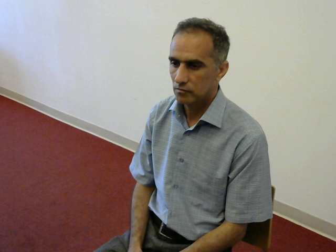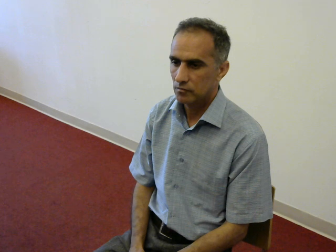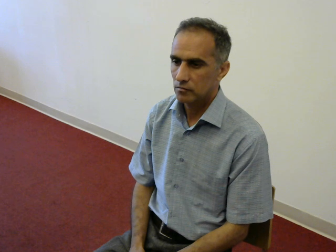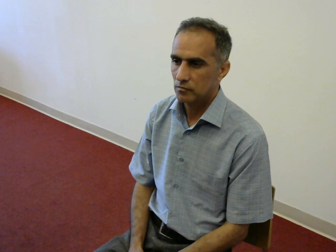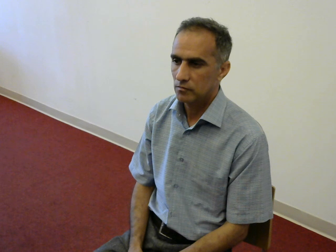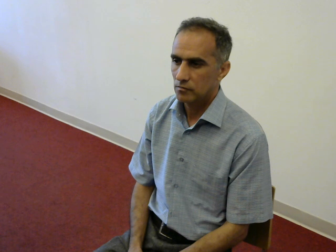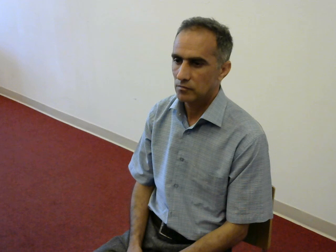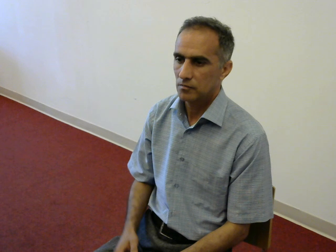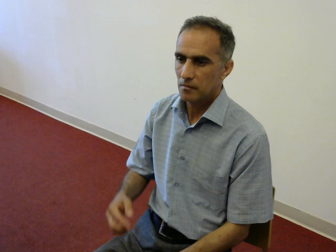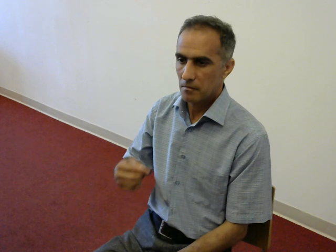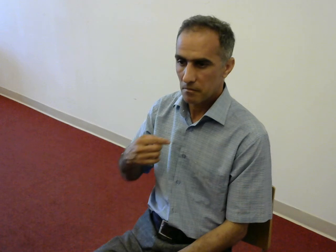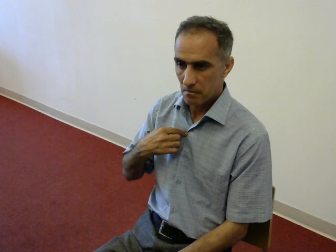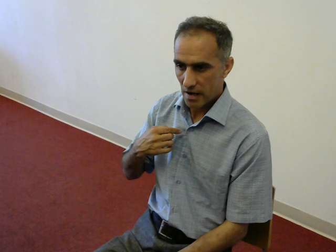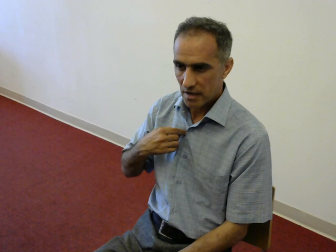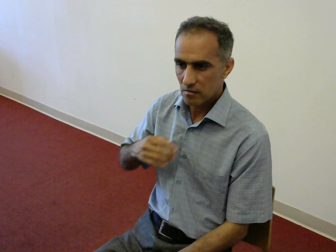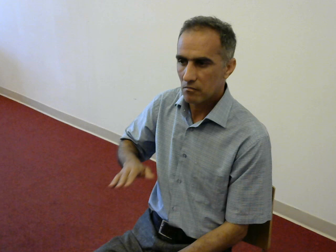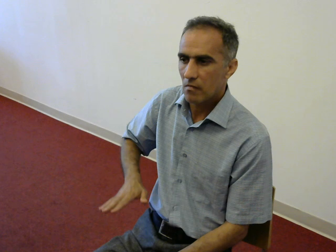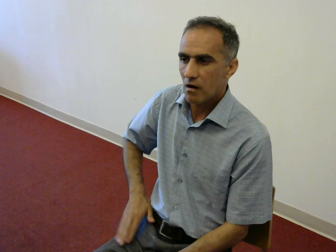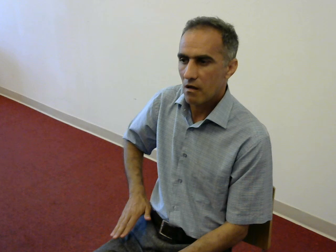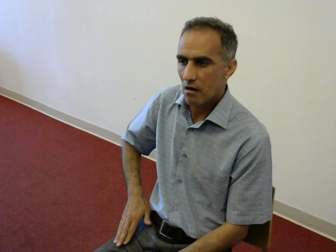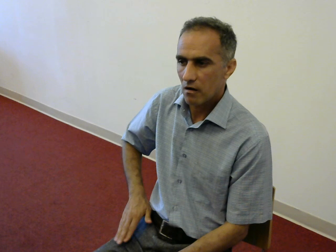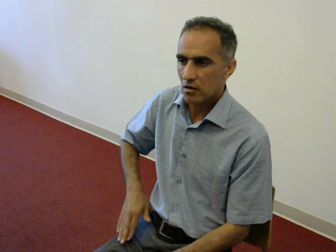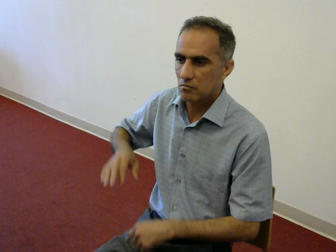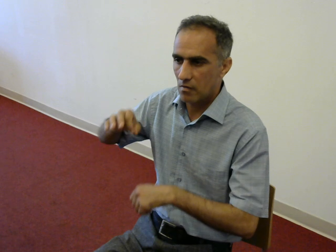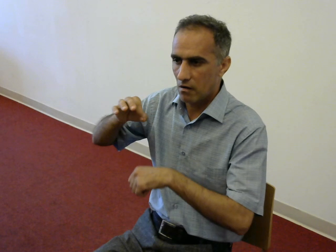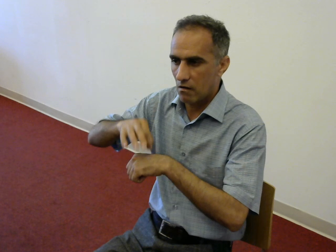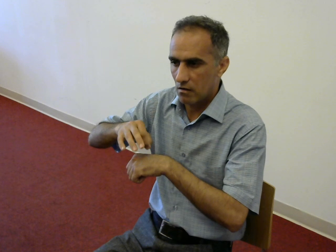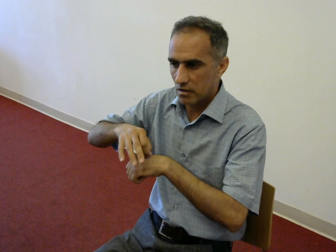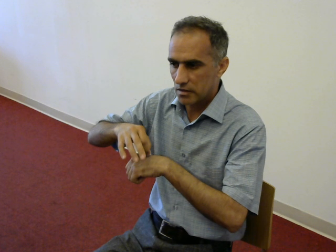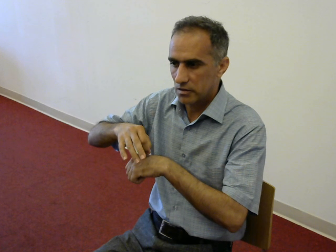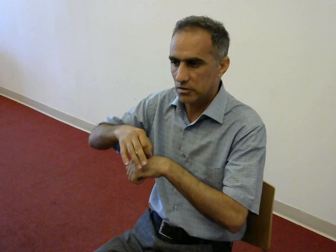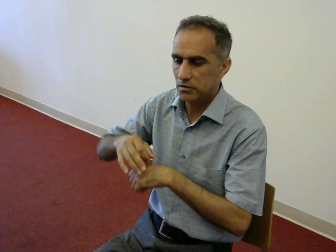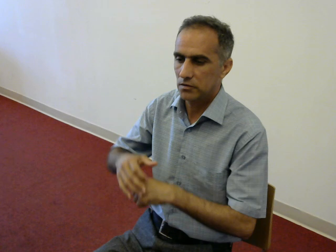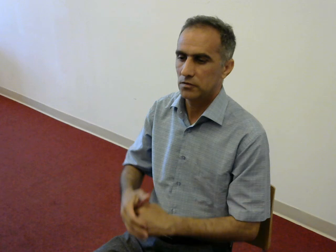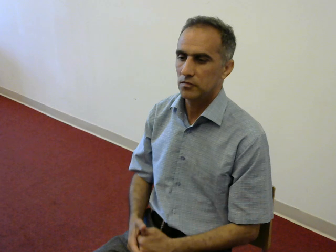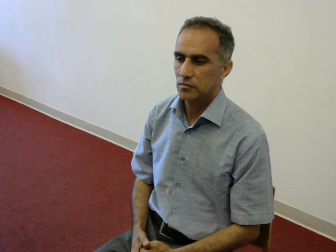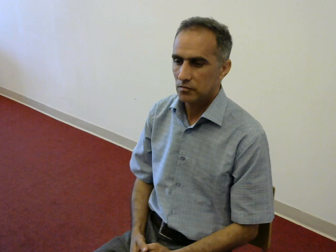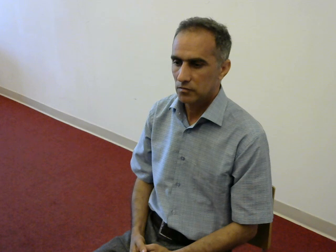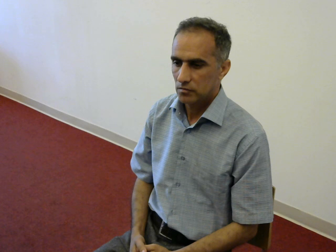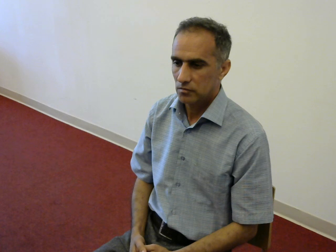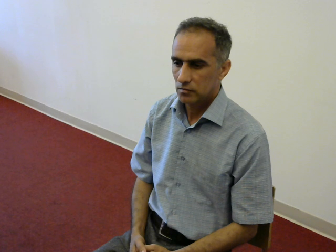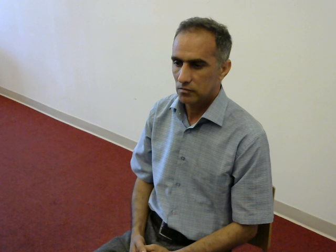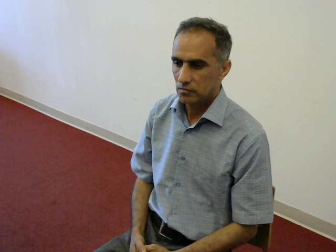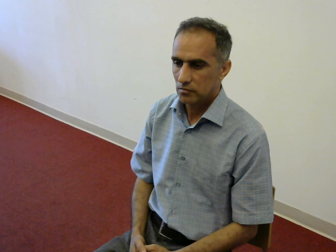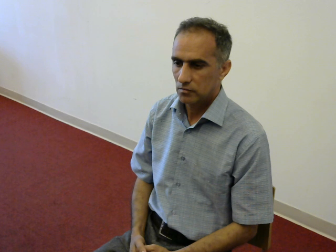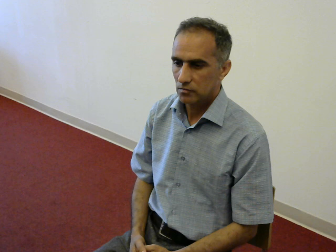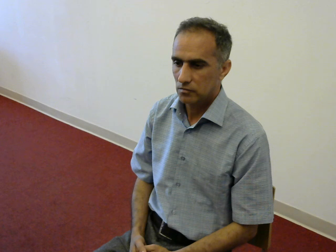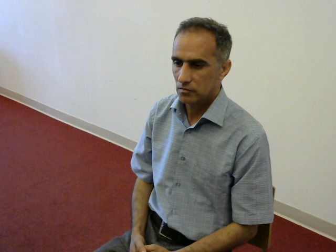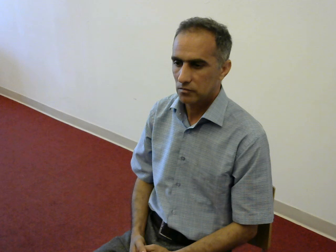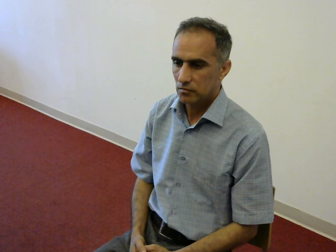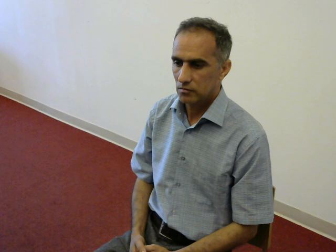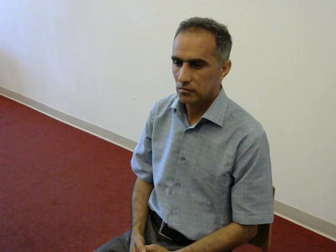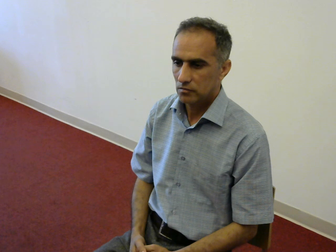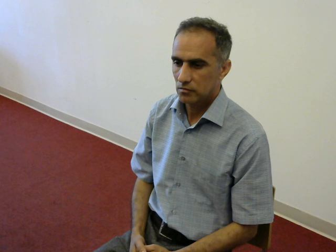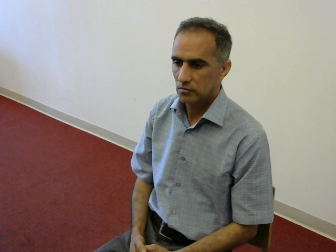Mənim ayağım ağrıyır